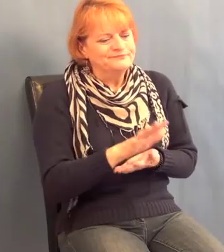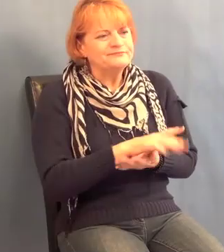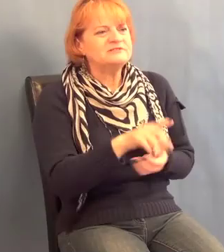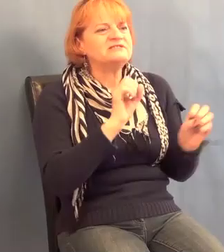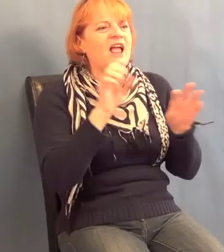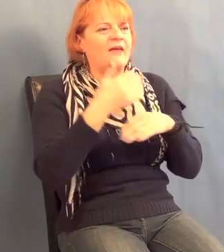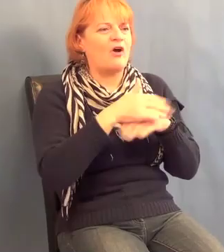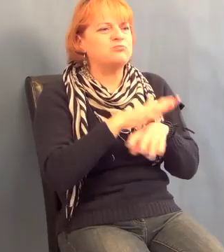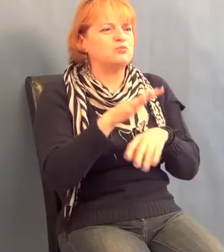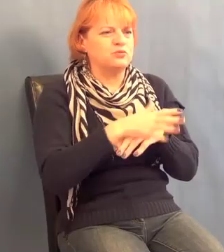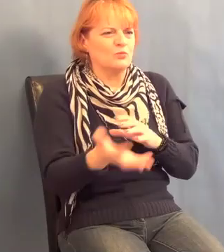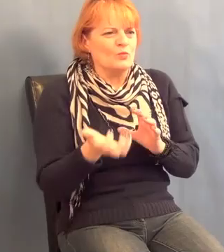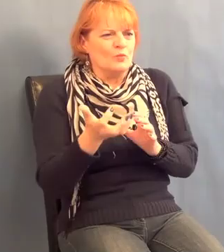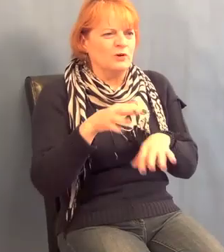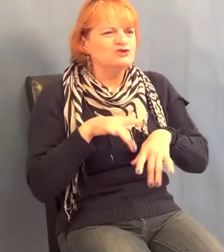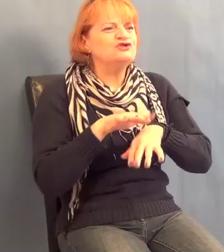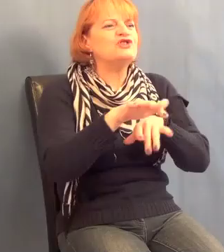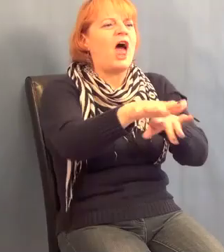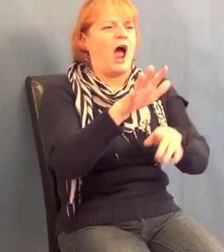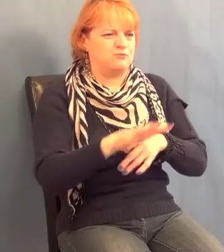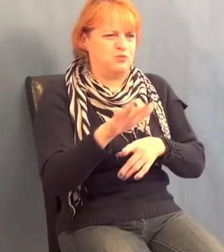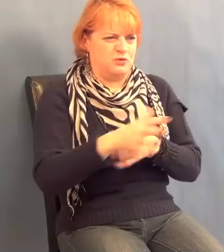Jest brudno, są zarazki, woda pochodzi z brudnej rzeki.